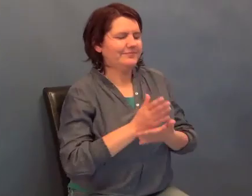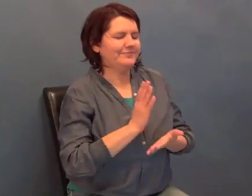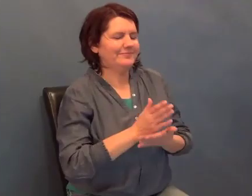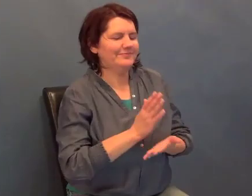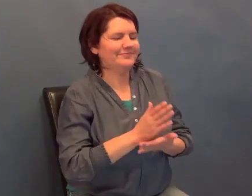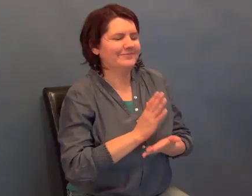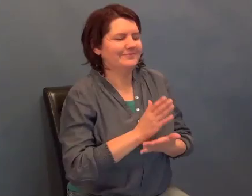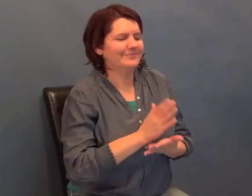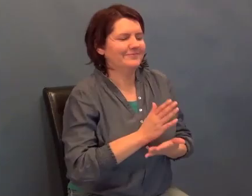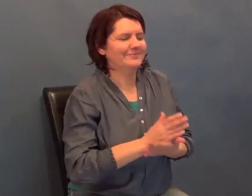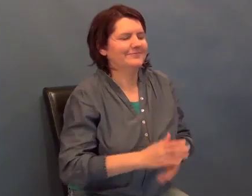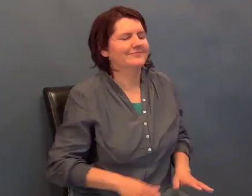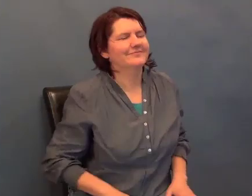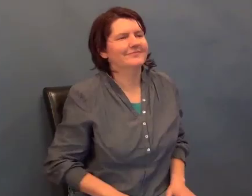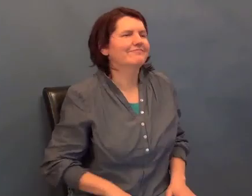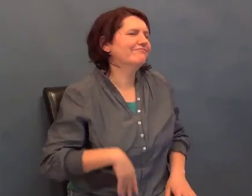Już, już, już.